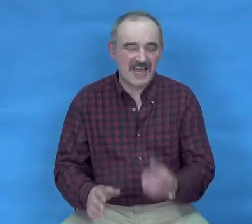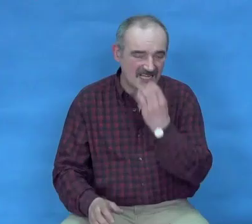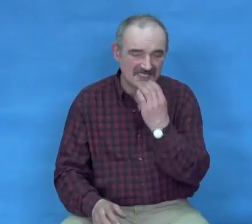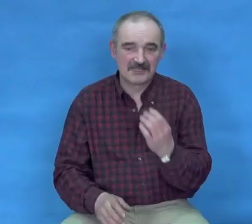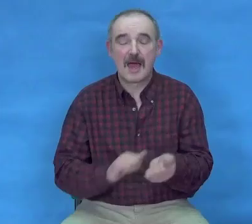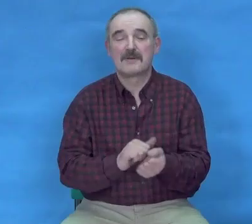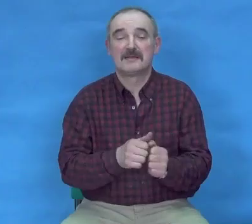Jeść albo...